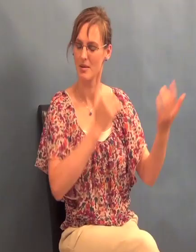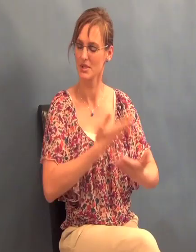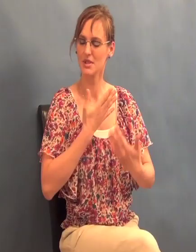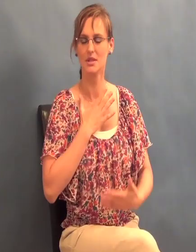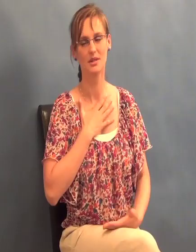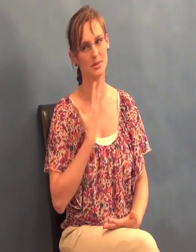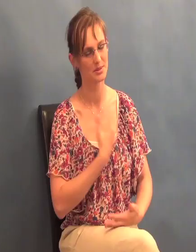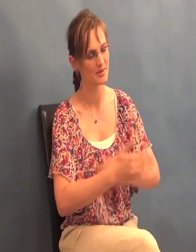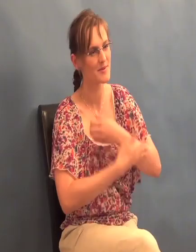Na szczęście jest wsparcie i opieka.